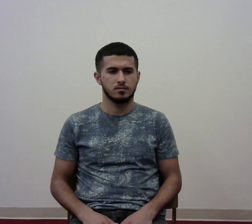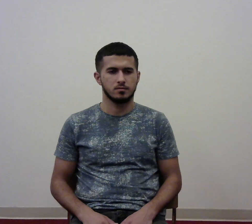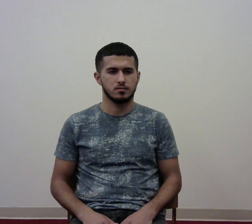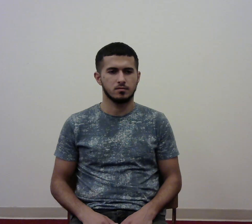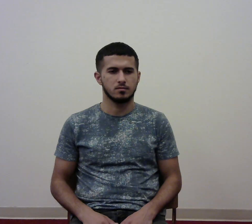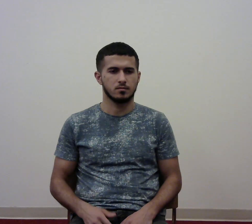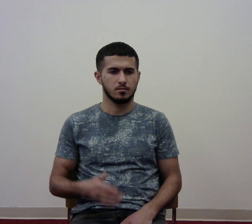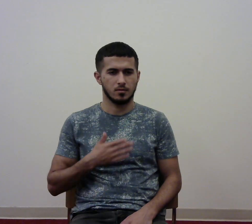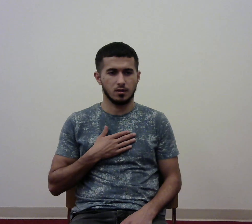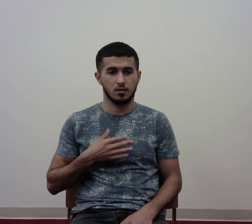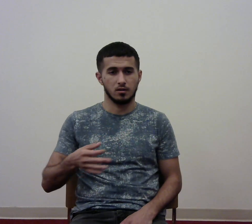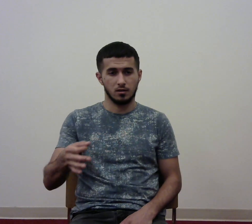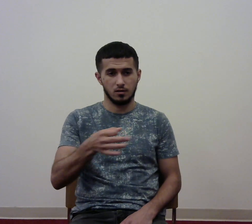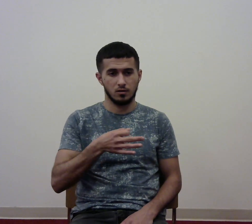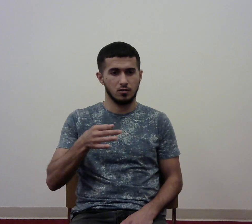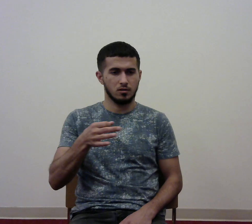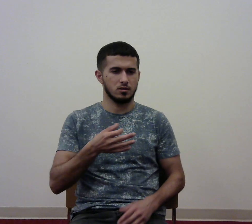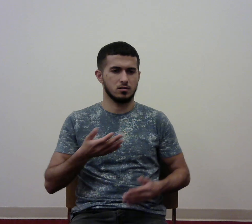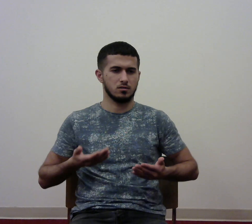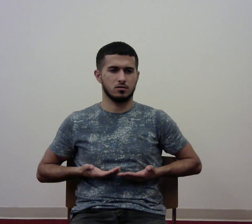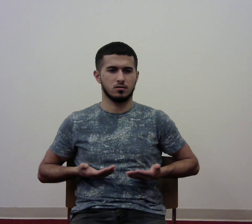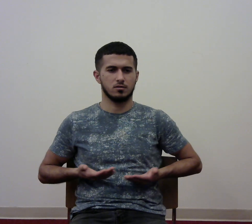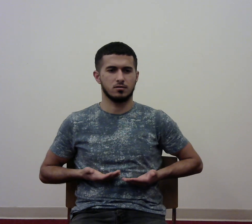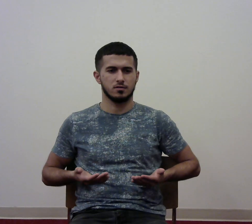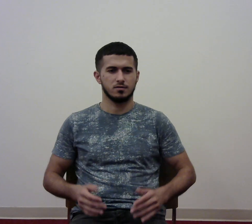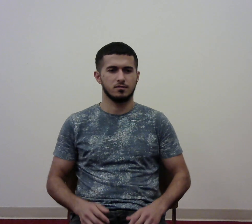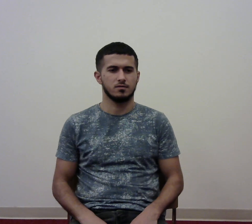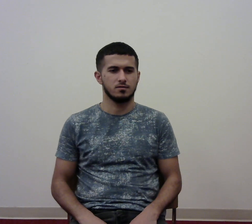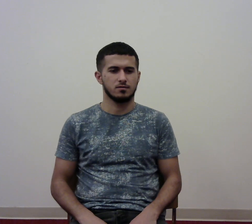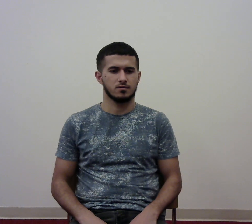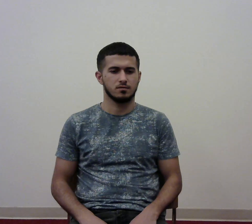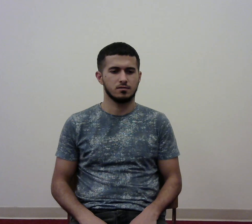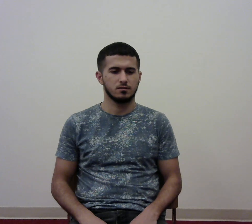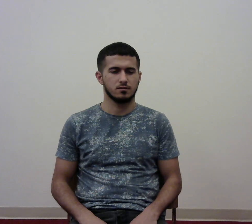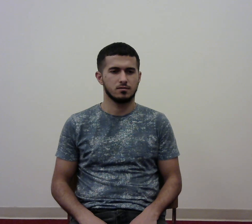Mən rayonda yaşayıram